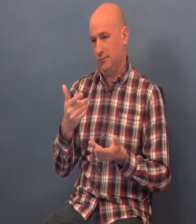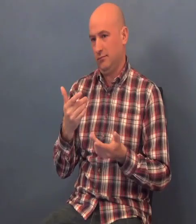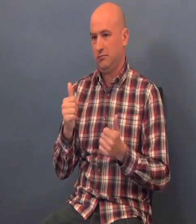Okej?